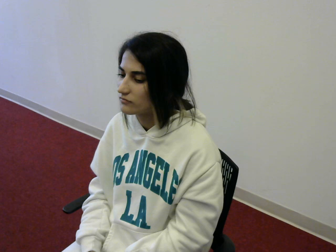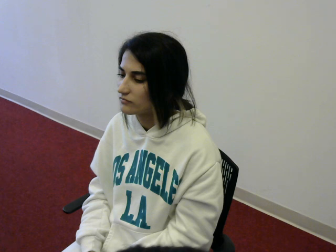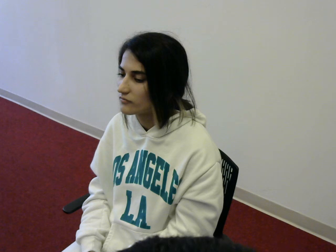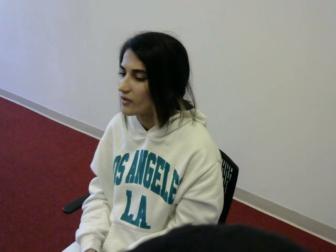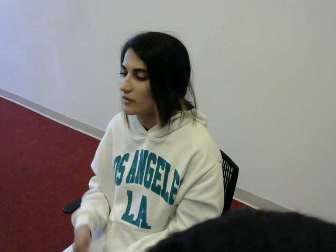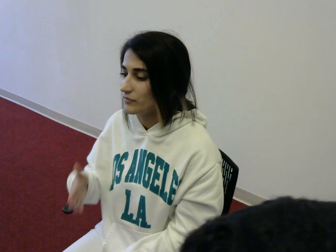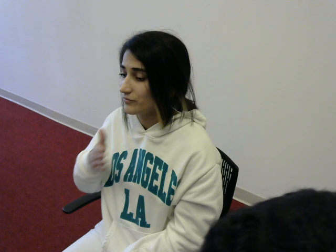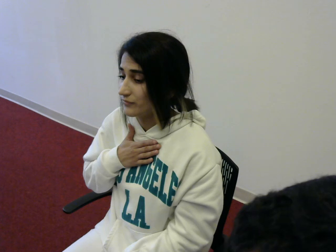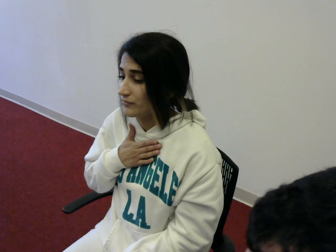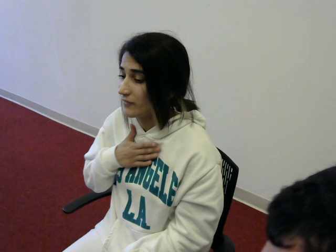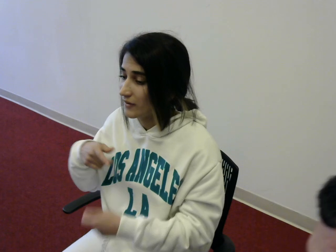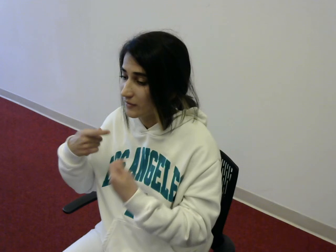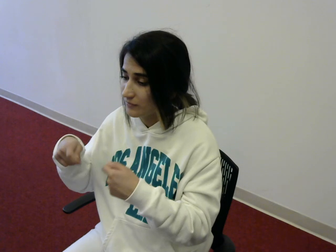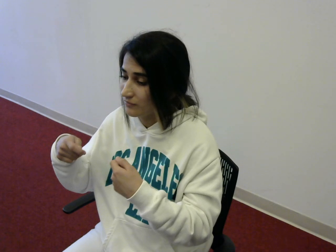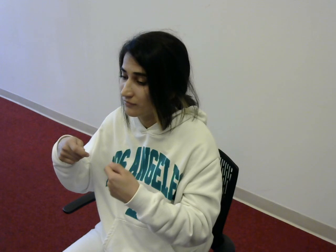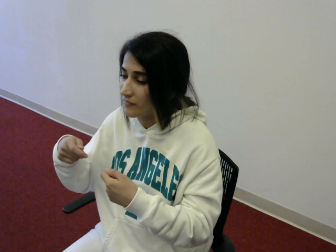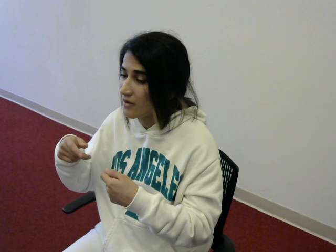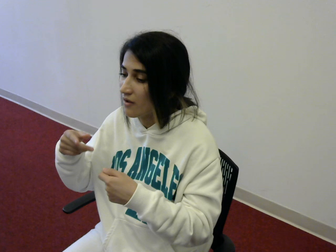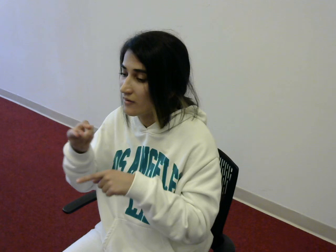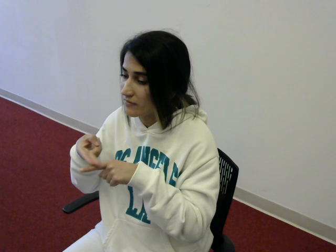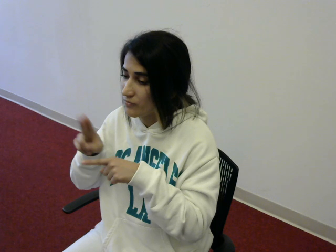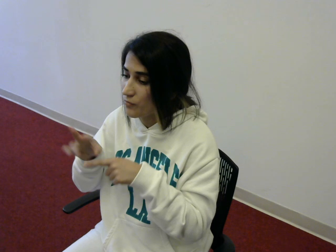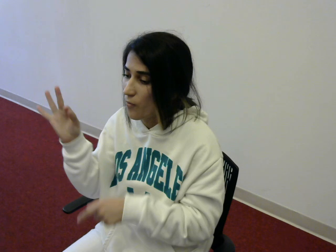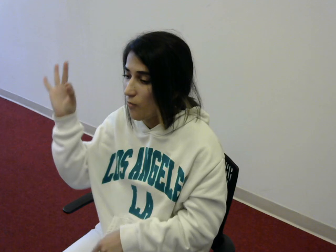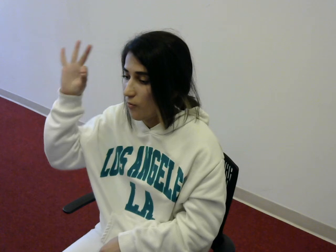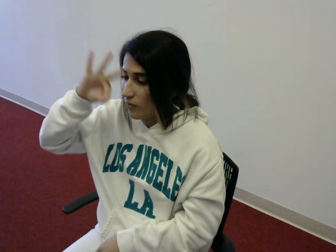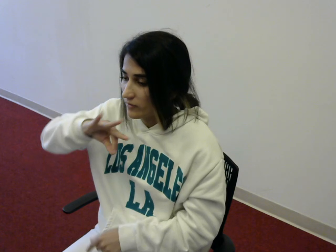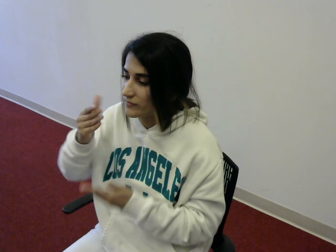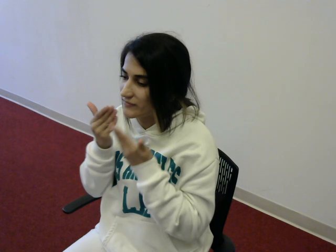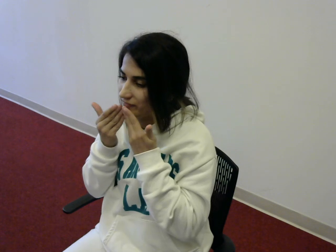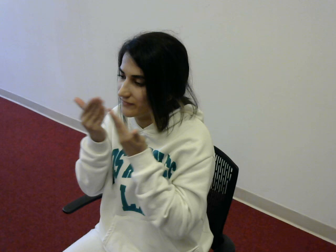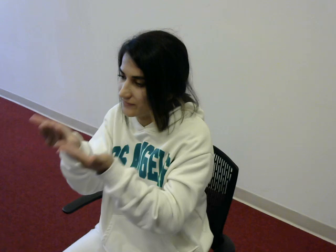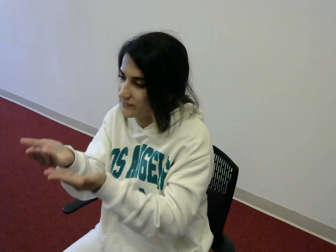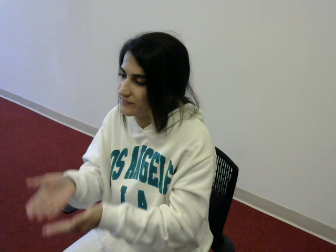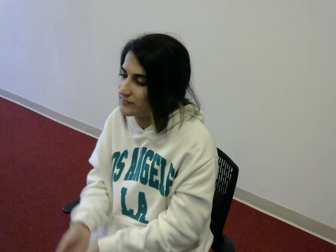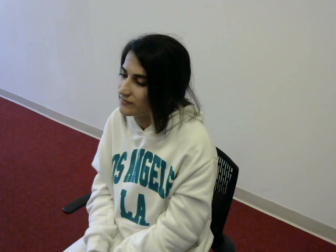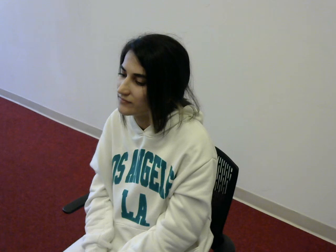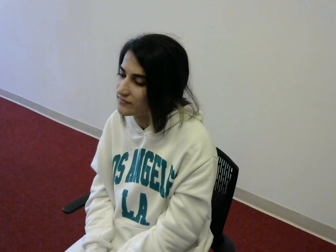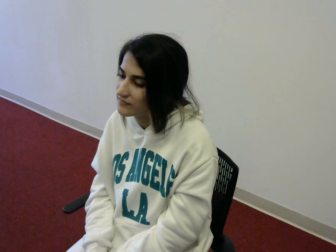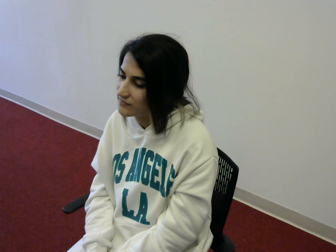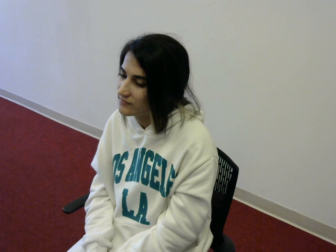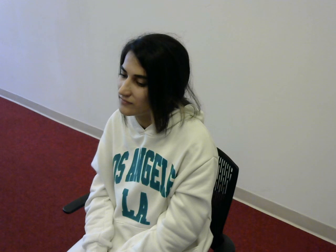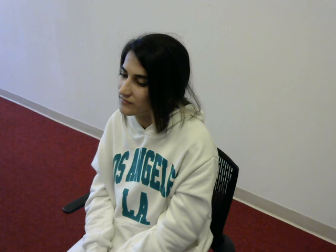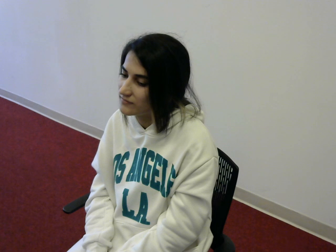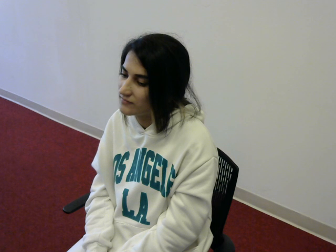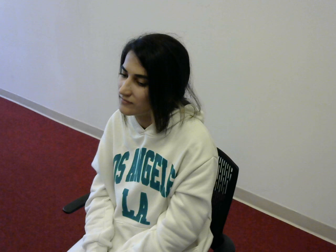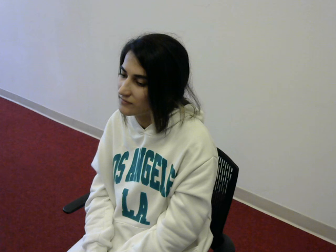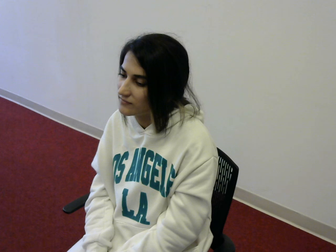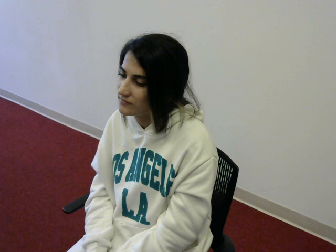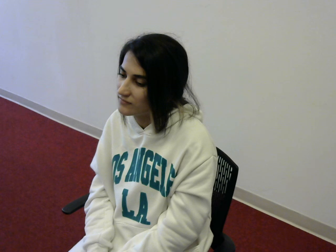Mən satıcıdan bu barədə soruşdum